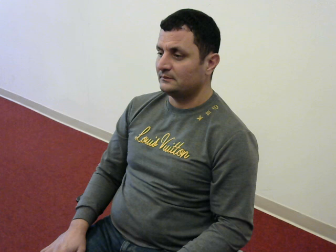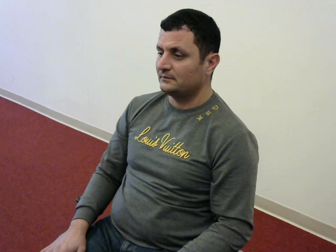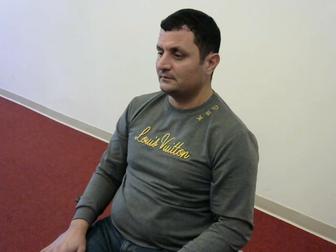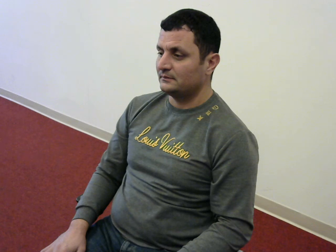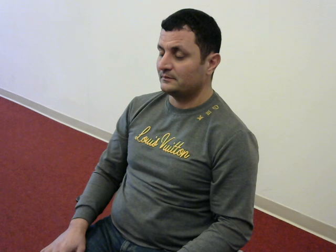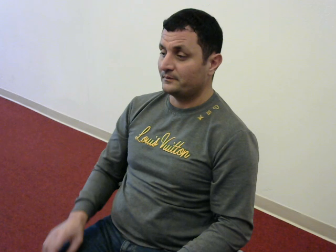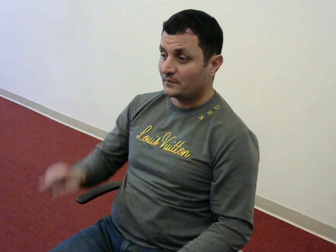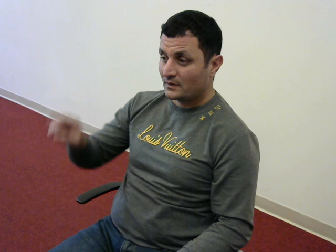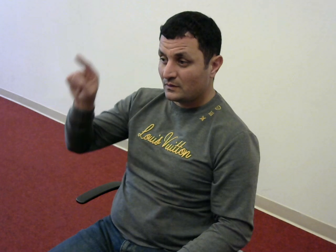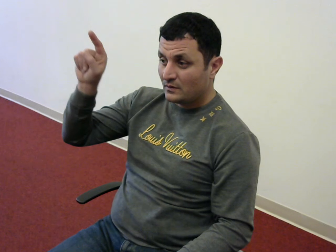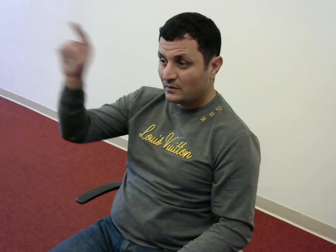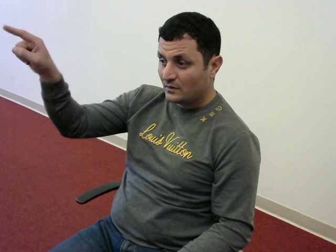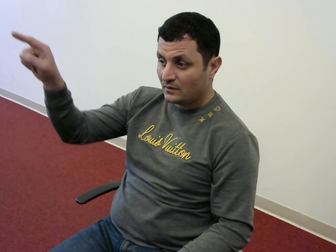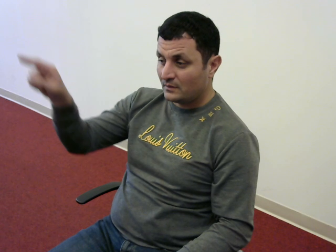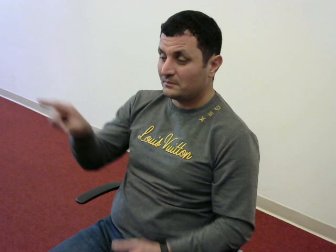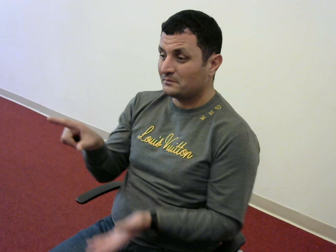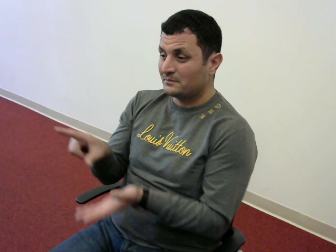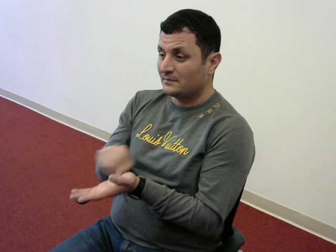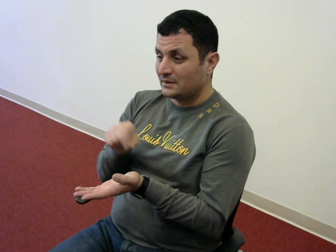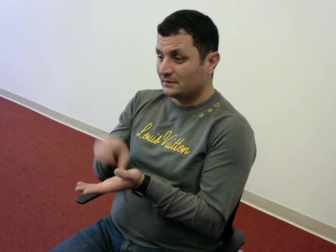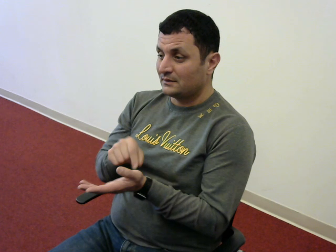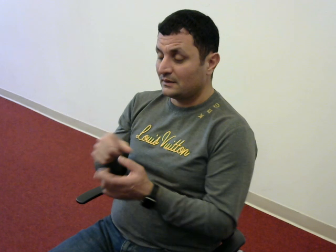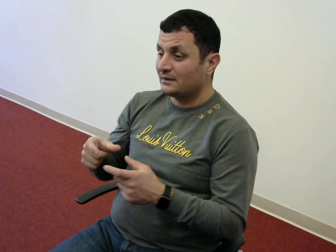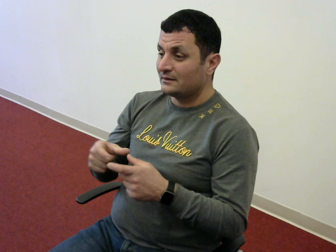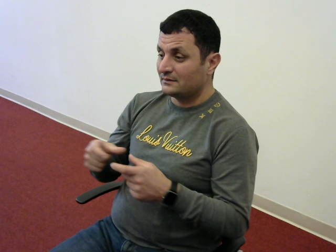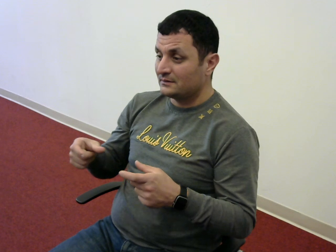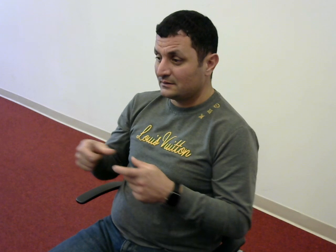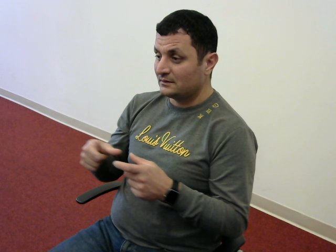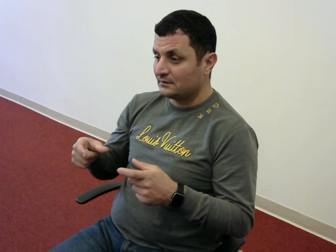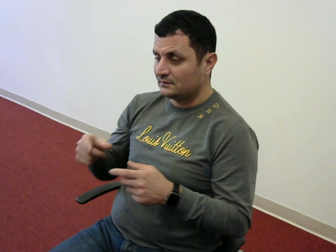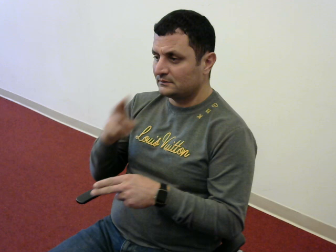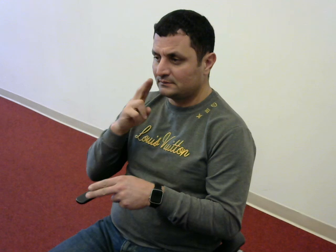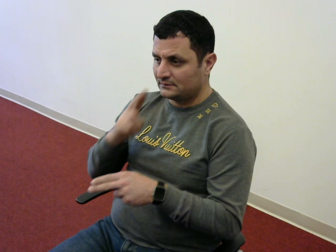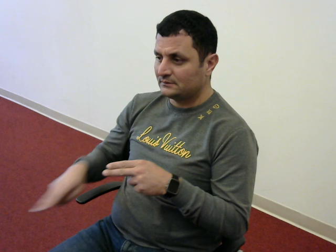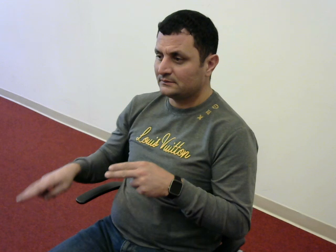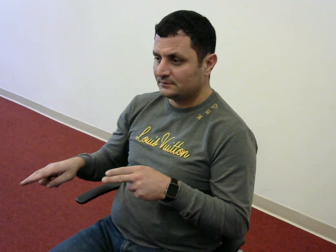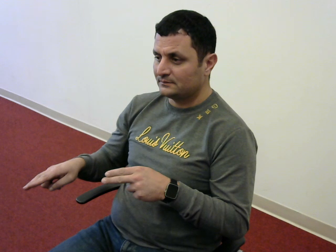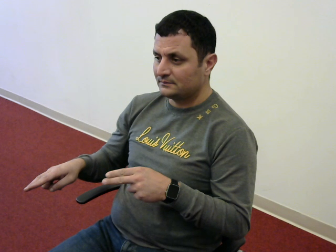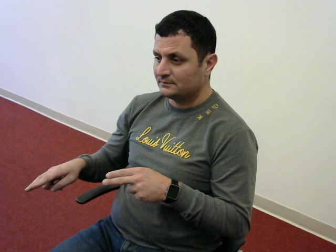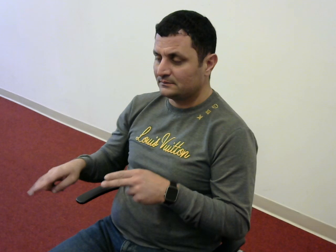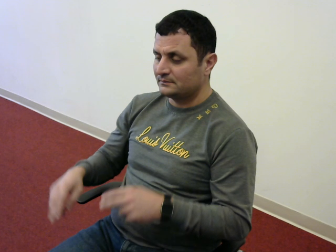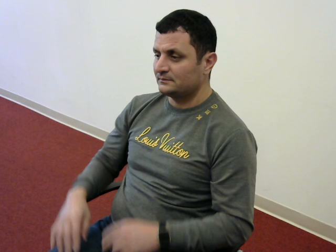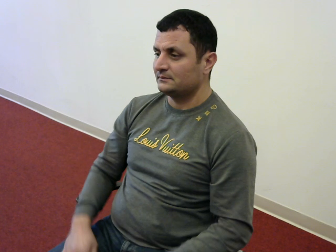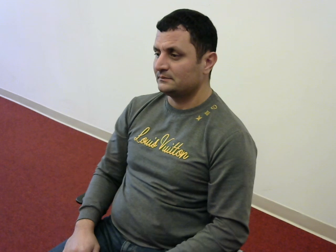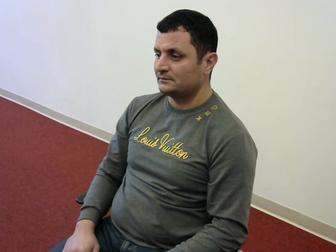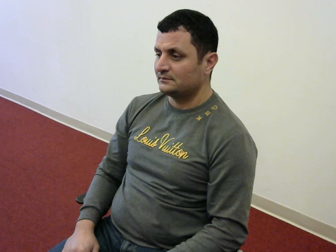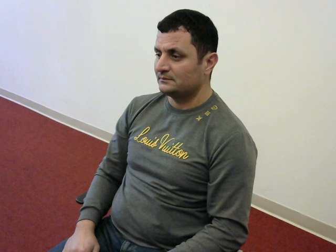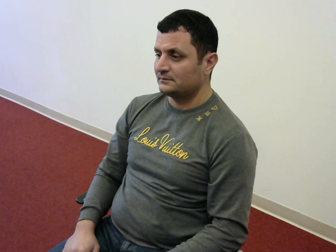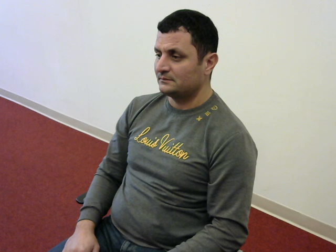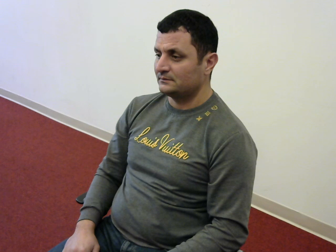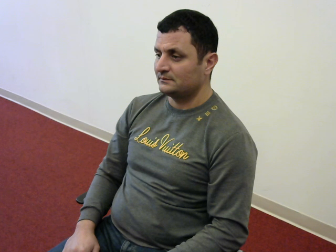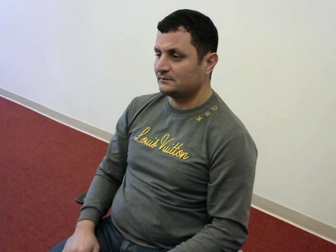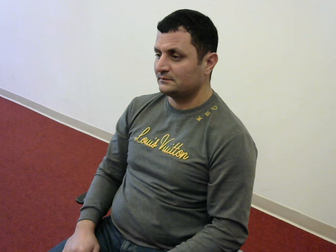O pensiya kartını itirib